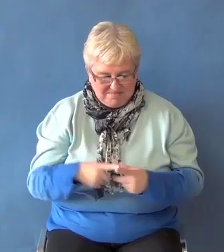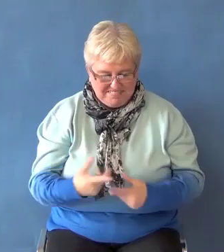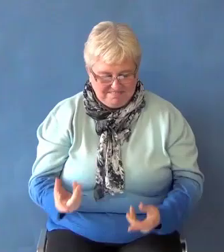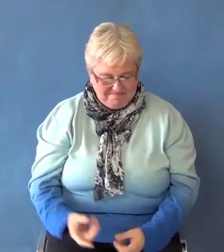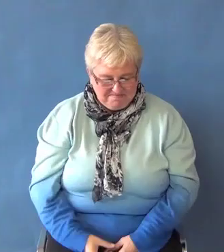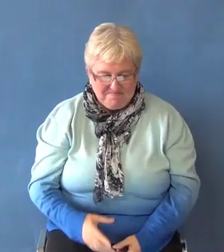Dziesiąty nie pasuje.